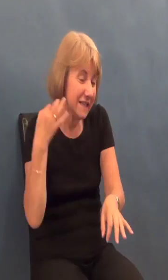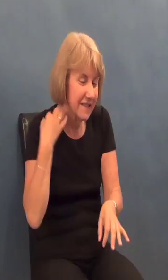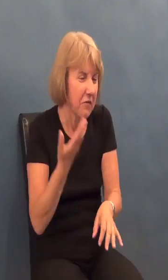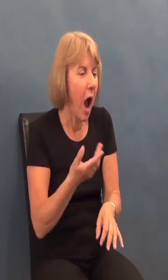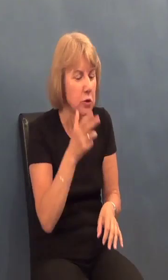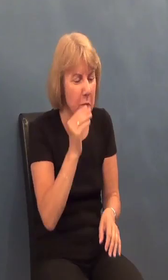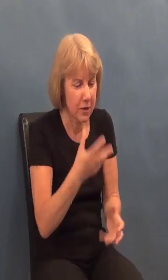A żaby jeszcze nie odnaleziono.